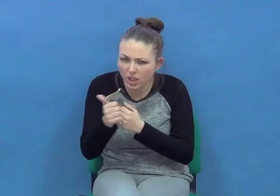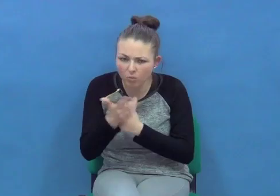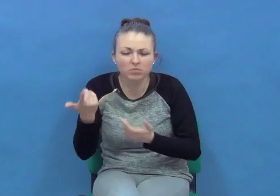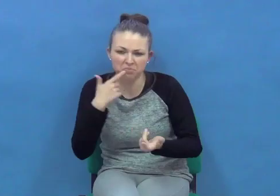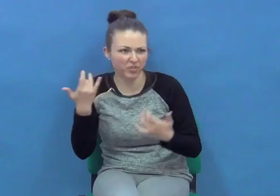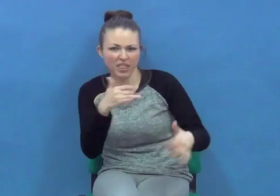Widział, że mają dziwny wyraz twarzy.